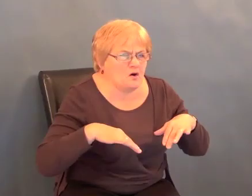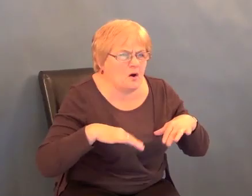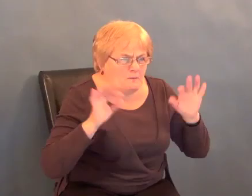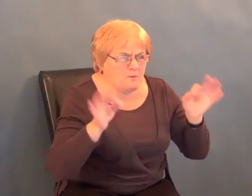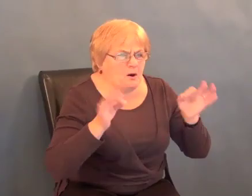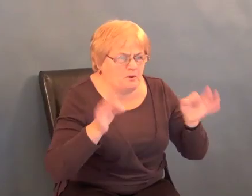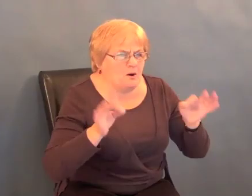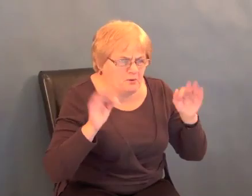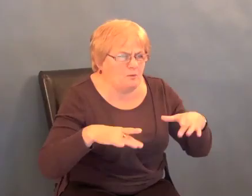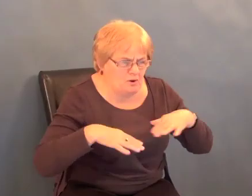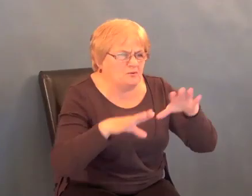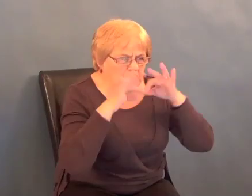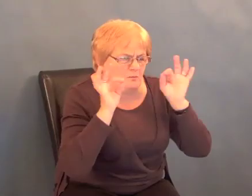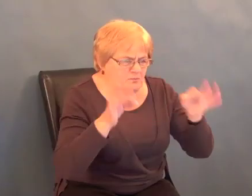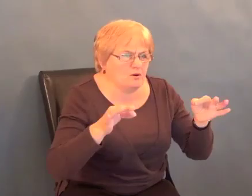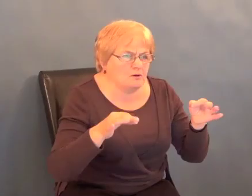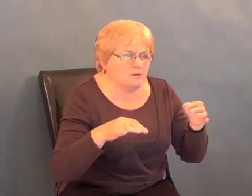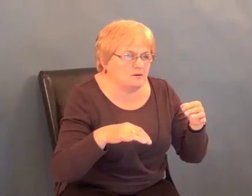Dobrze, mogę, jest wolne.